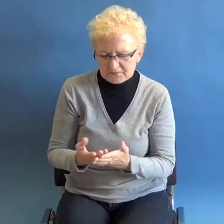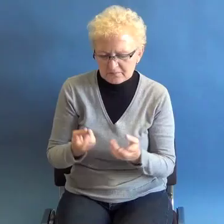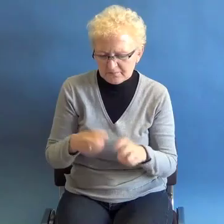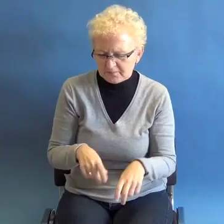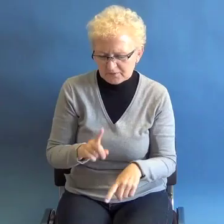Źle.